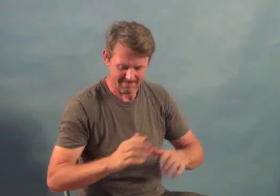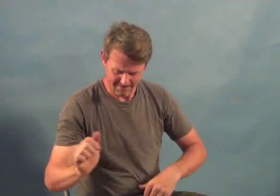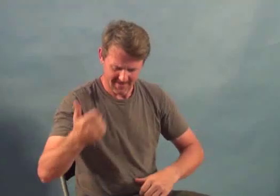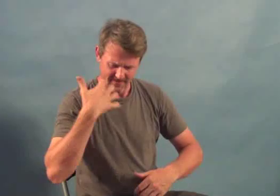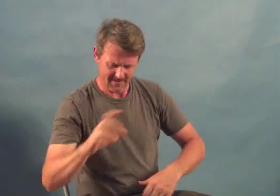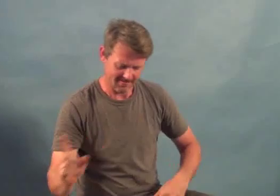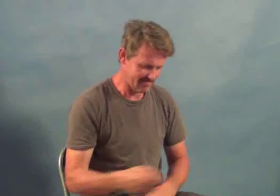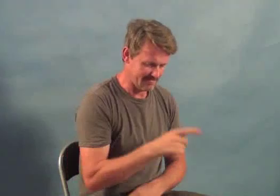Idziesz pierwszy.